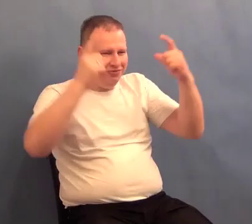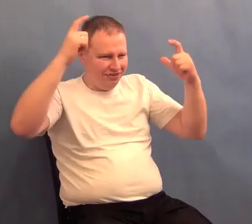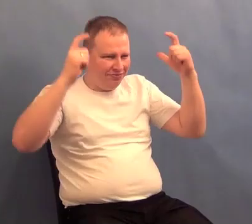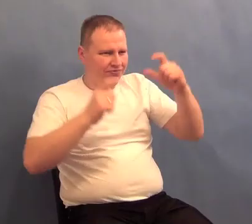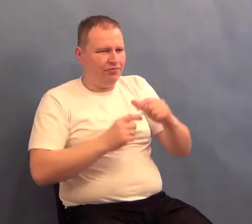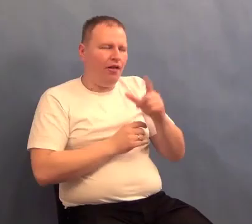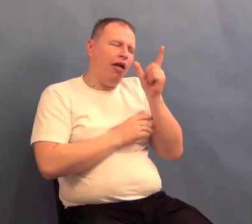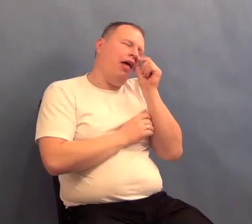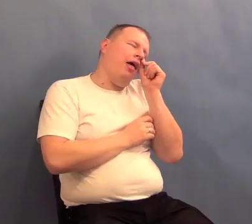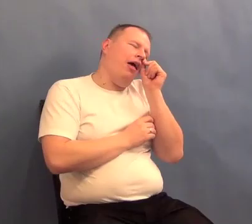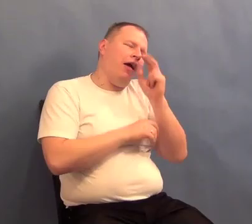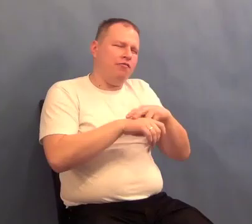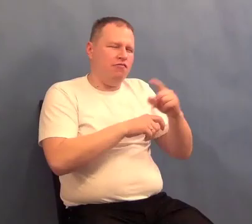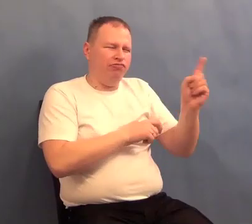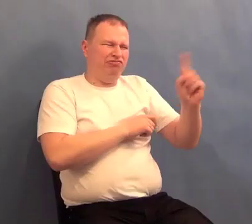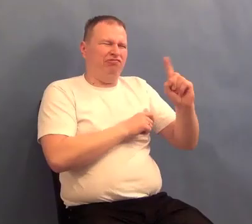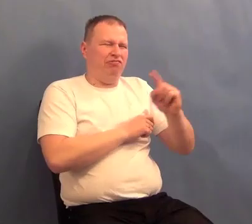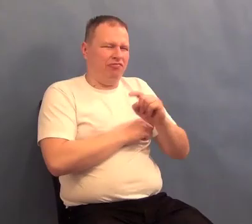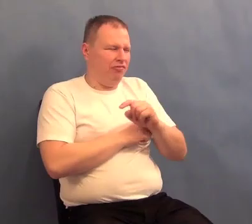Myszka Miki śpi, a zegar dzwoni.